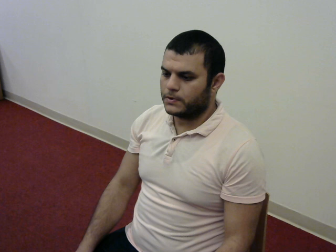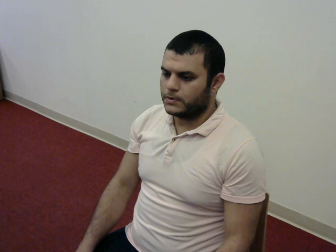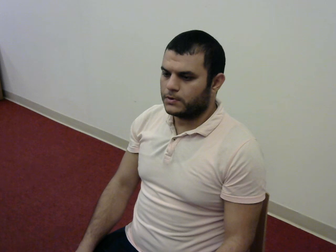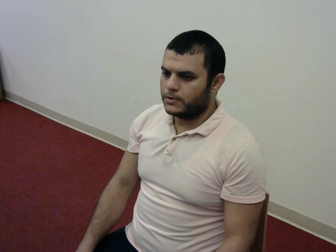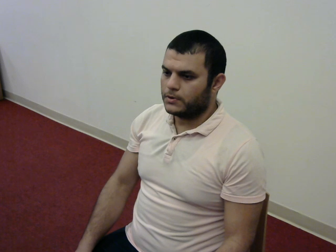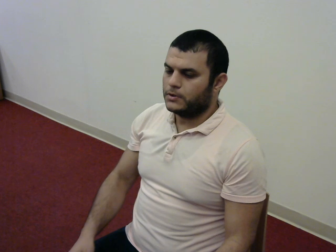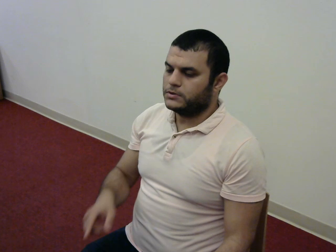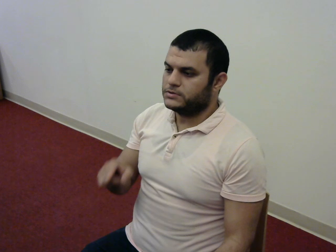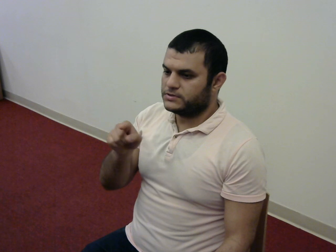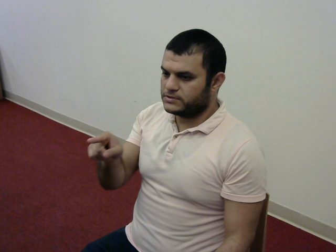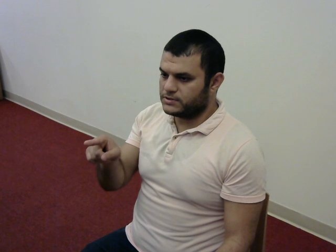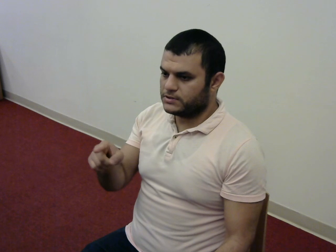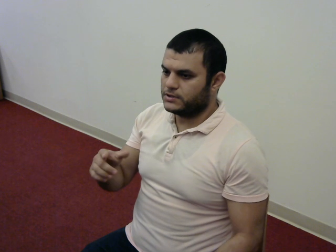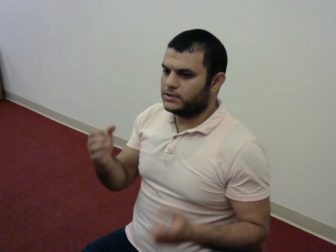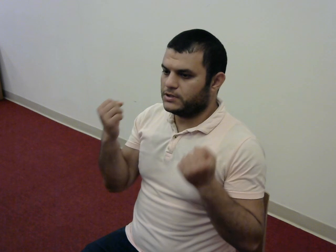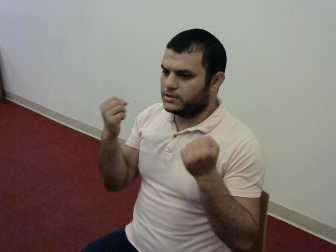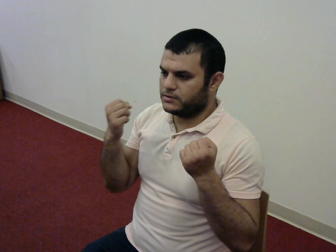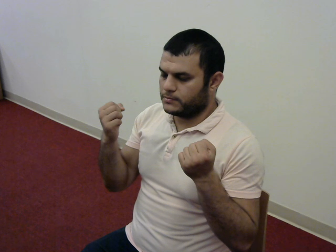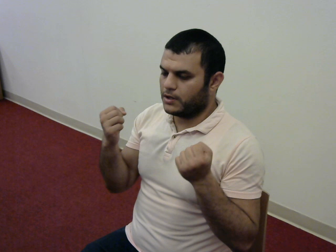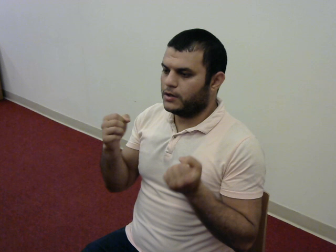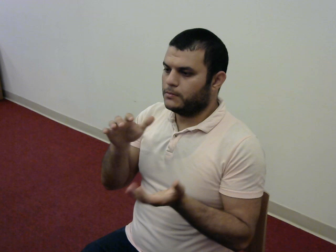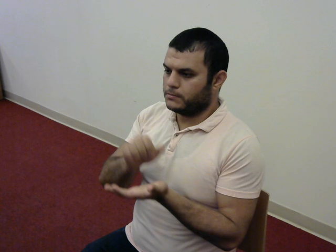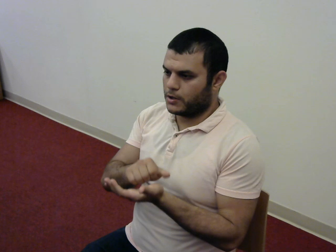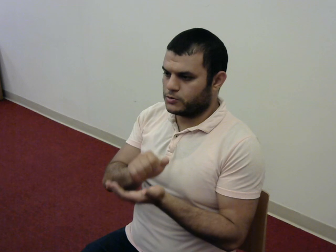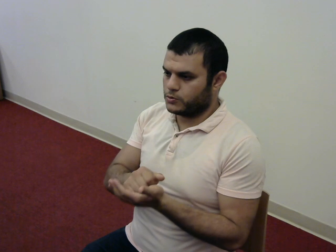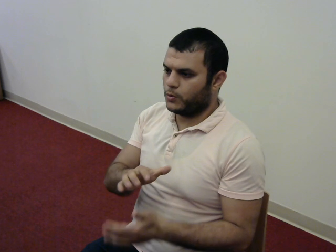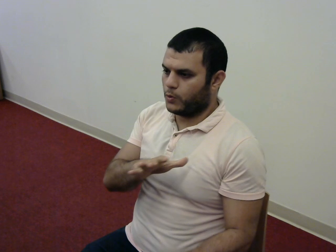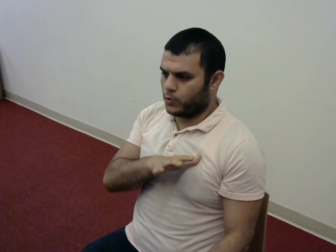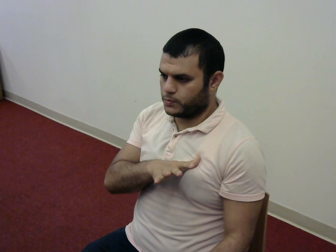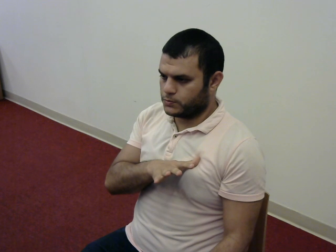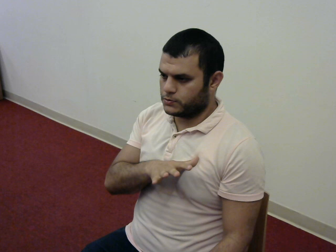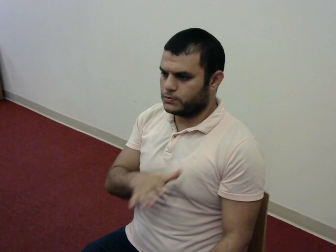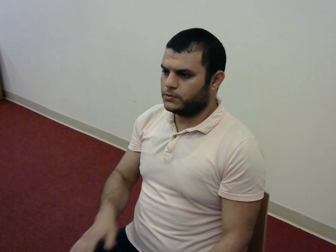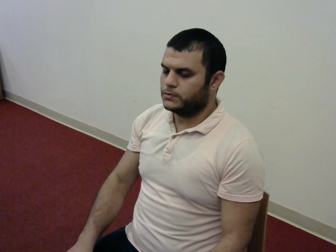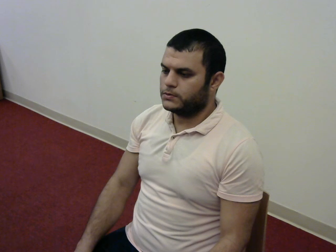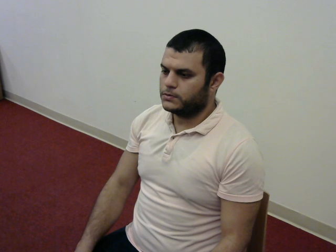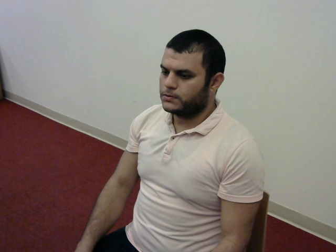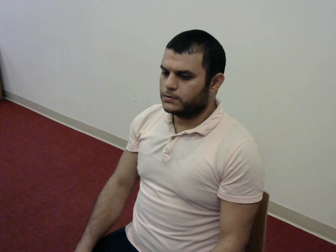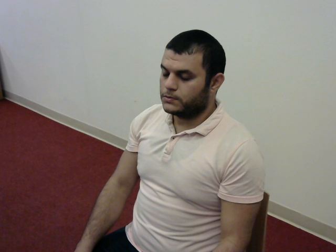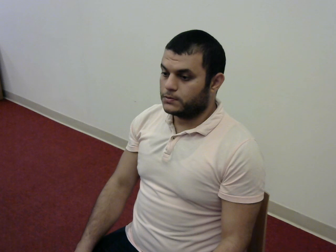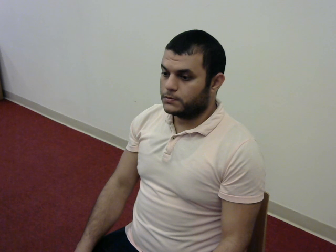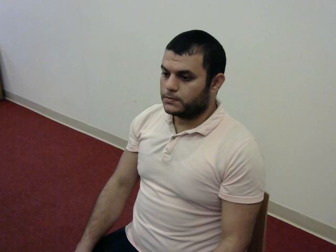Siz idmanla məşğul olursunuzmu?